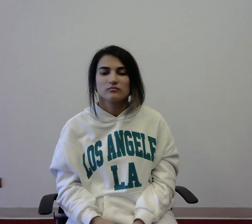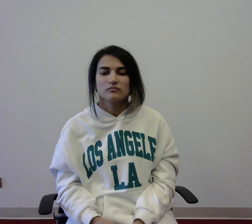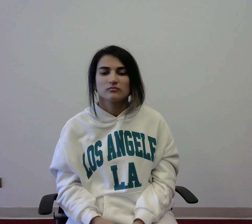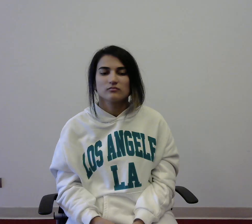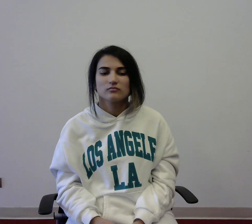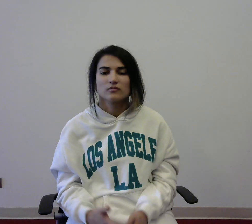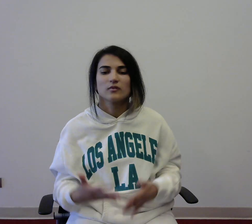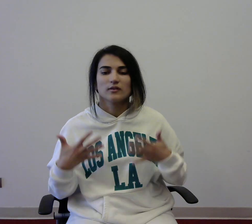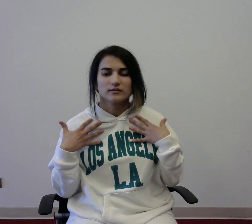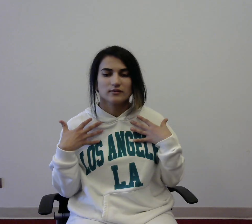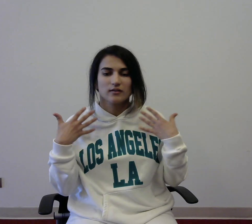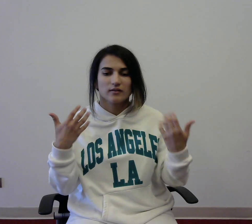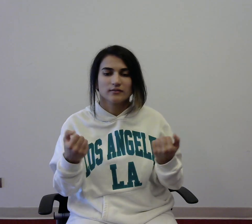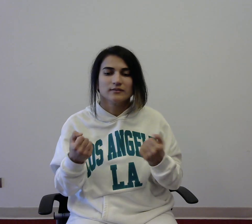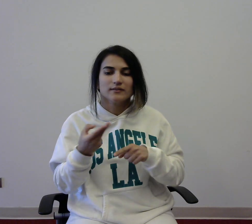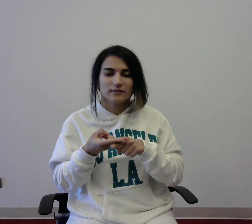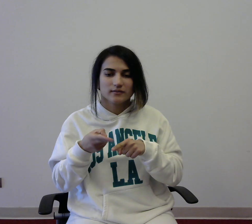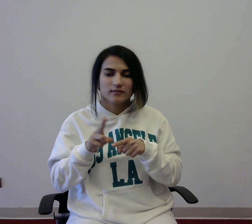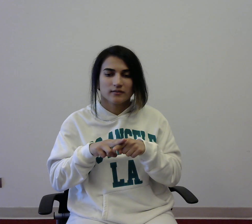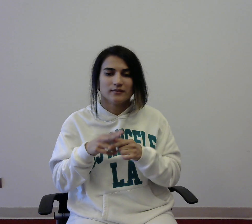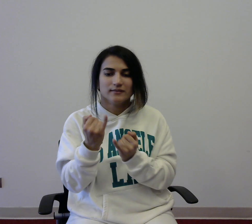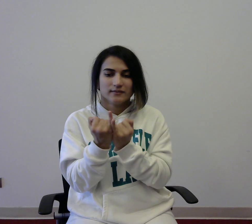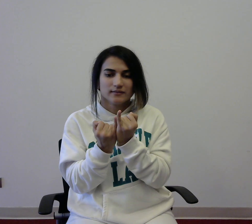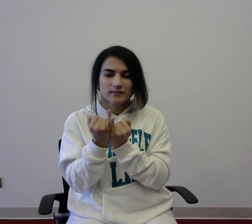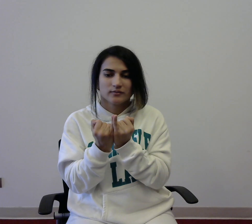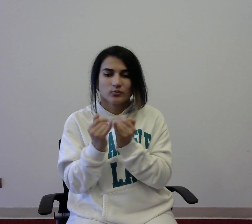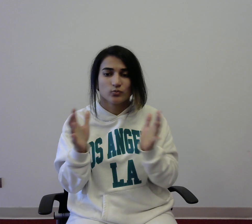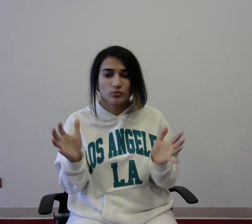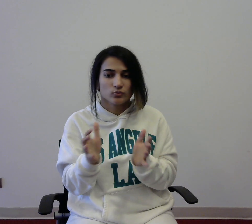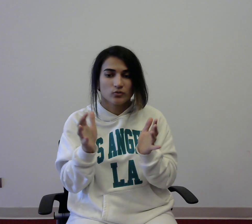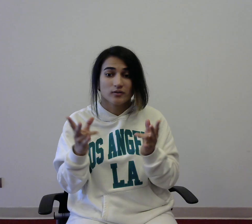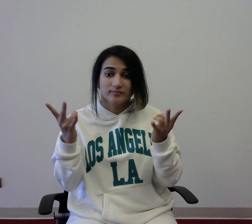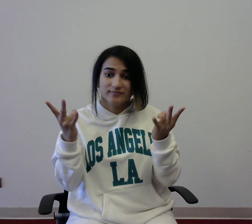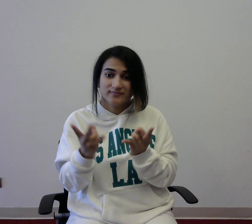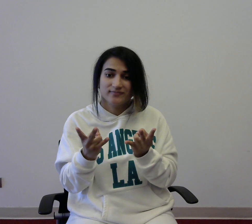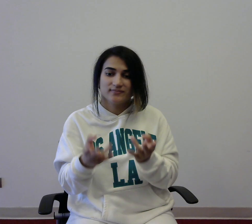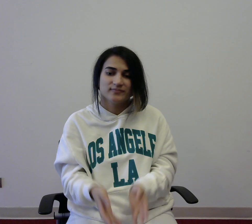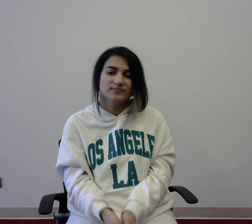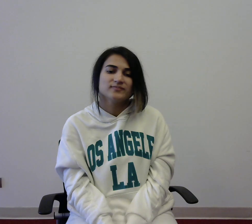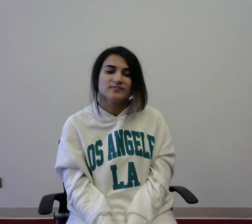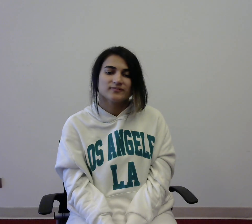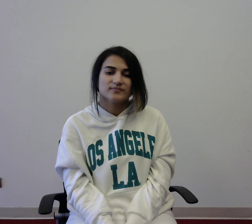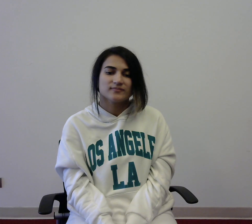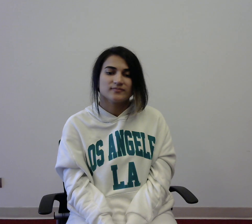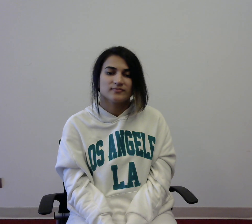Sağlamlığımız üçün bitkiləri qorumaq lazımdır